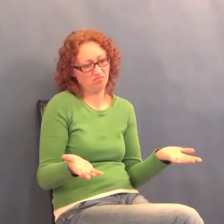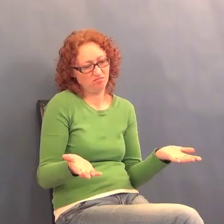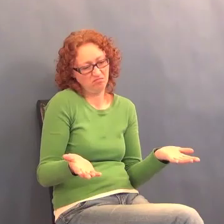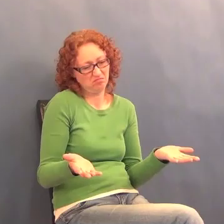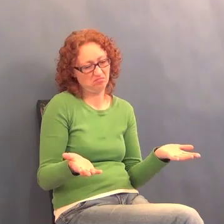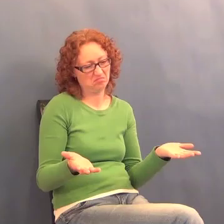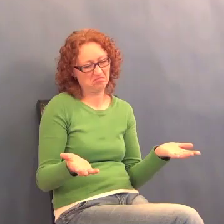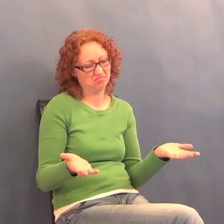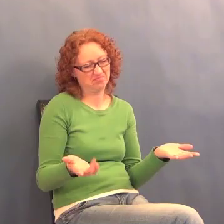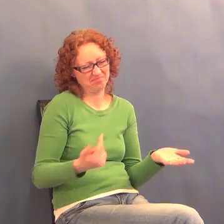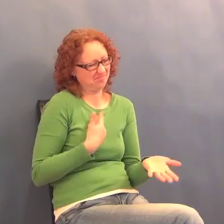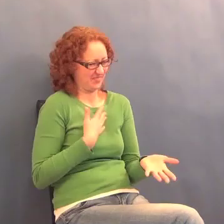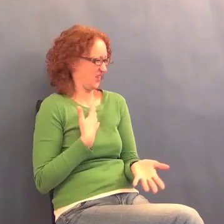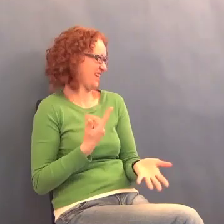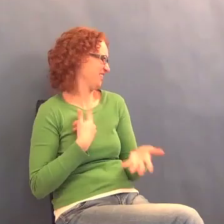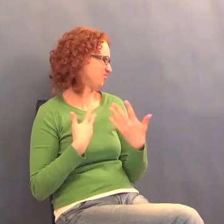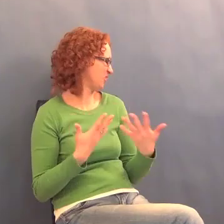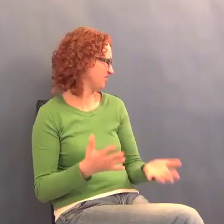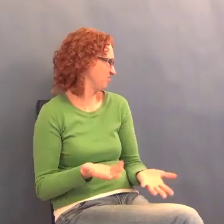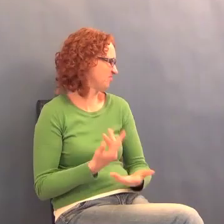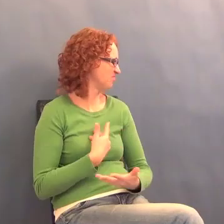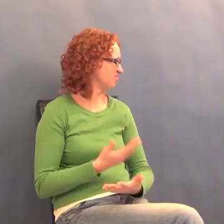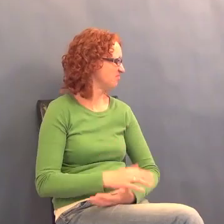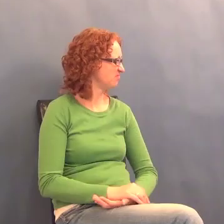Coś mnie się wydaje, że coś mi tu nie pasuje.